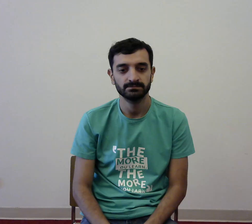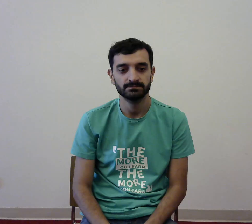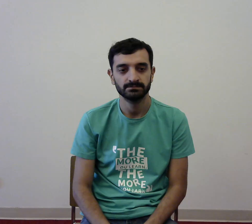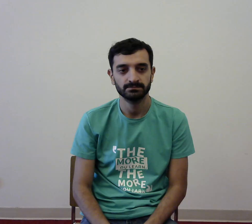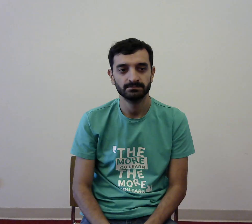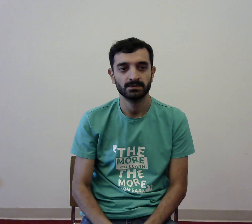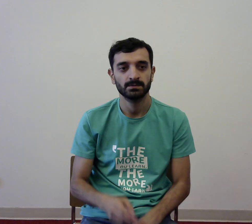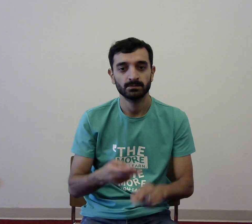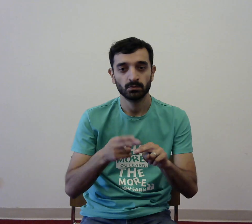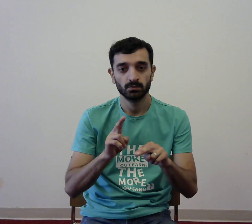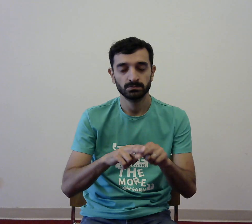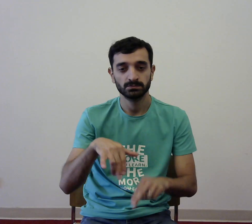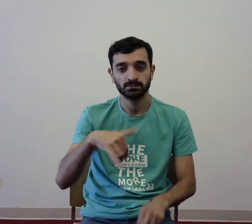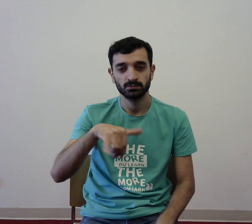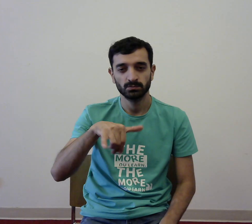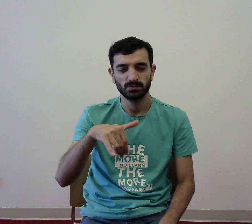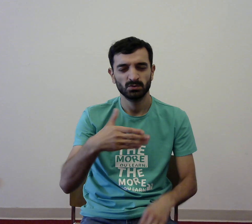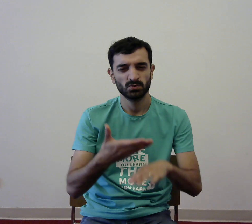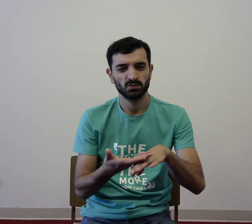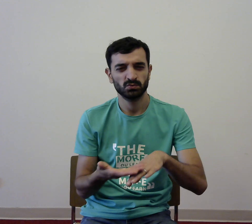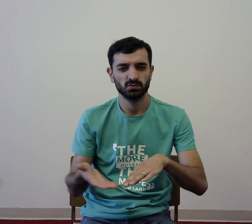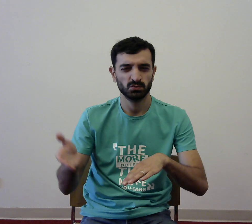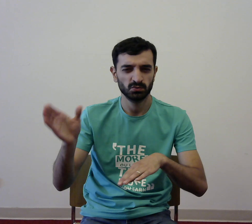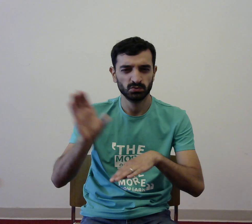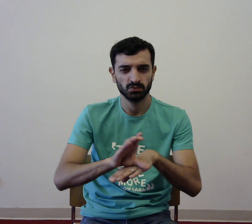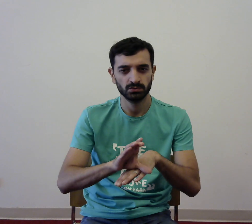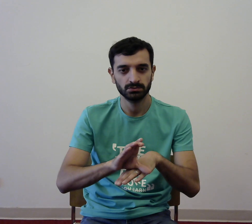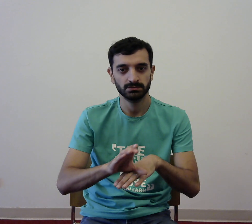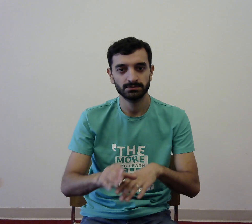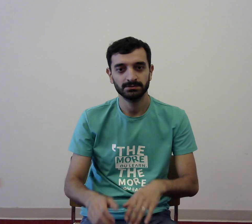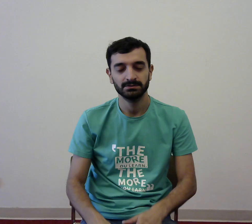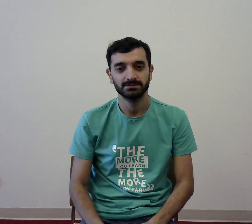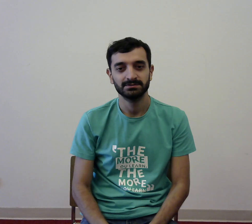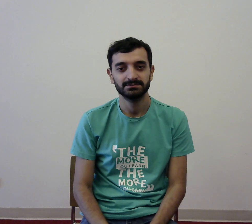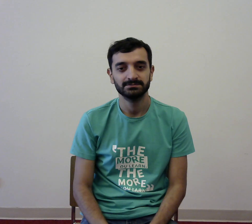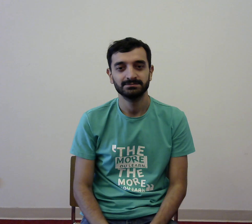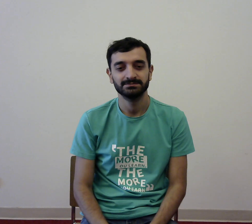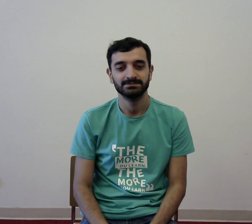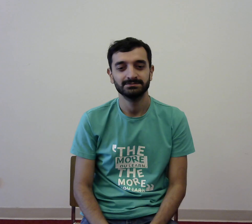Bu çanta ağırdır